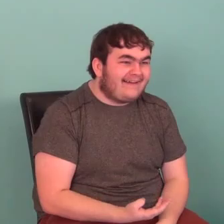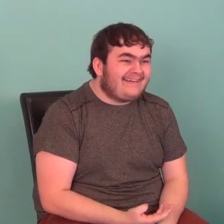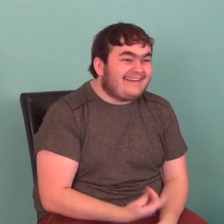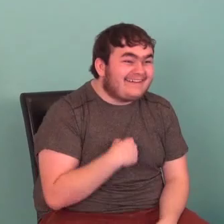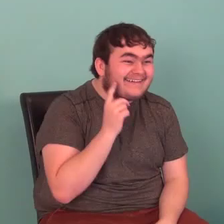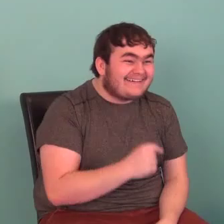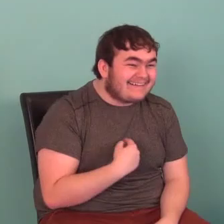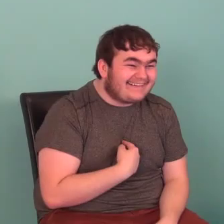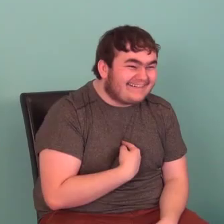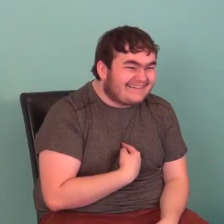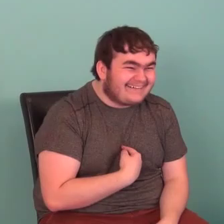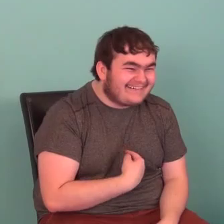Ale ze mnie matoł.